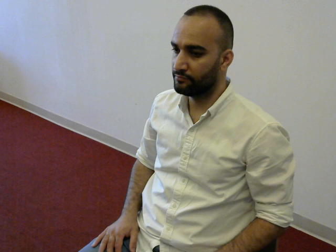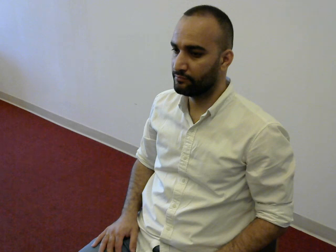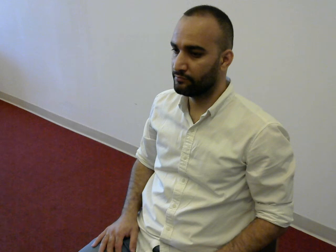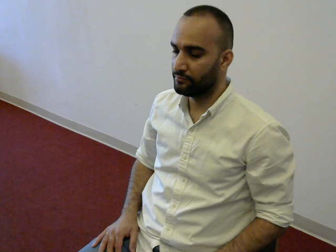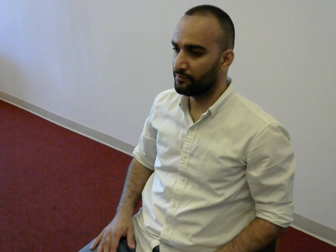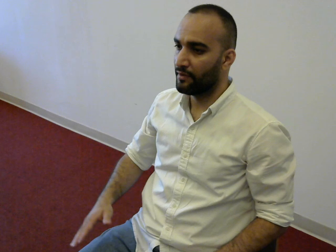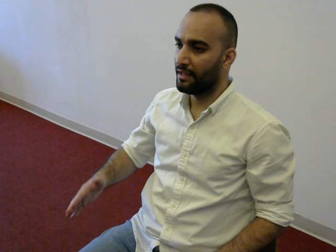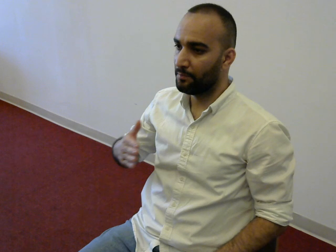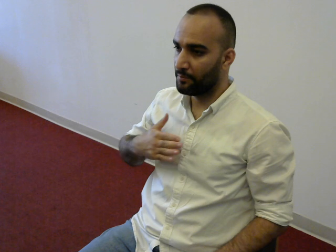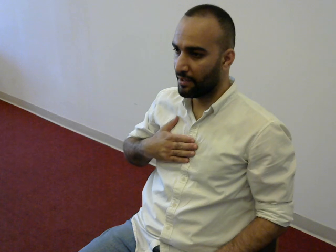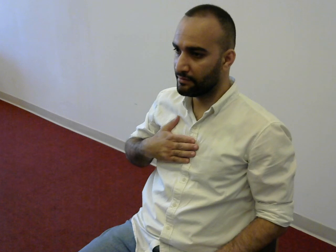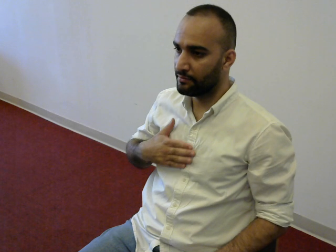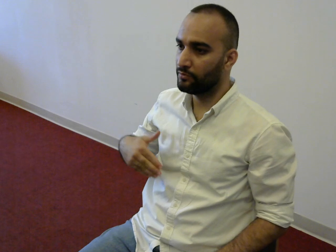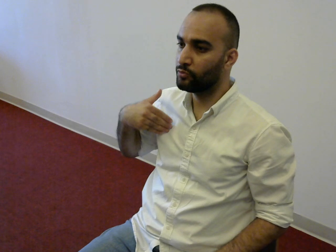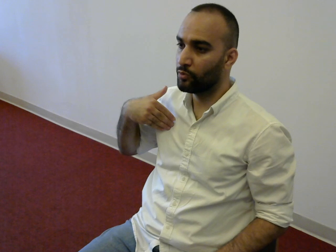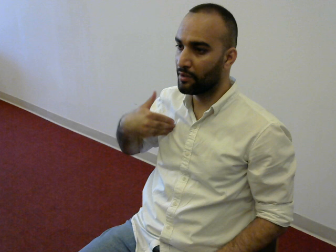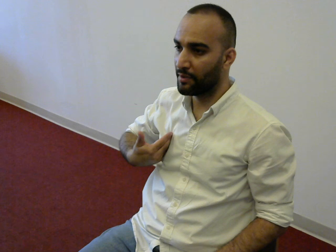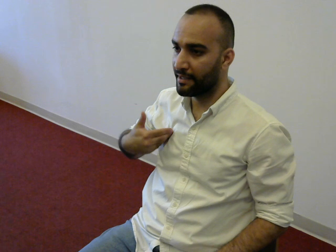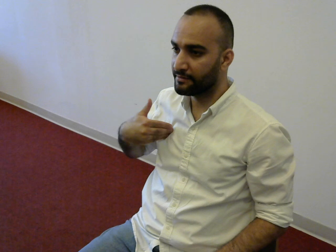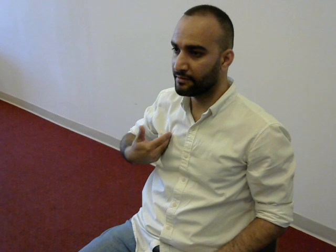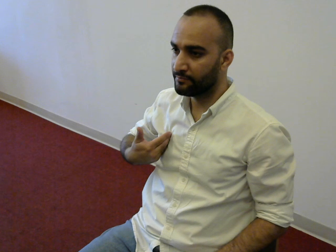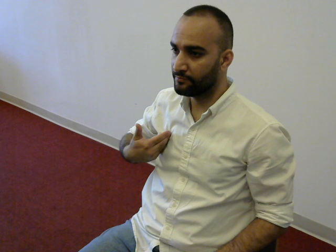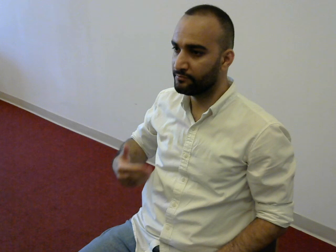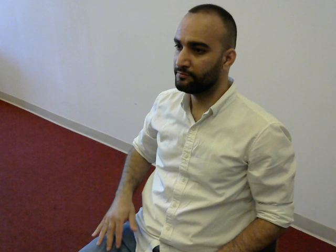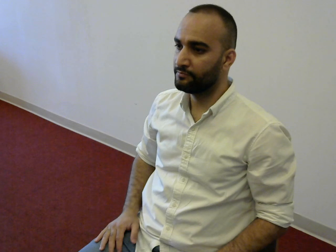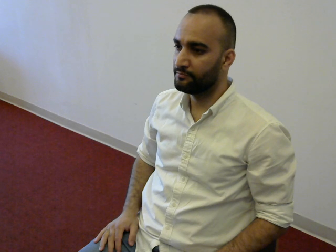Mən subayam